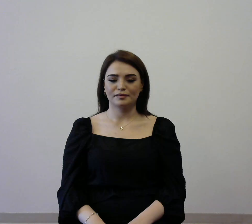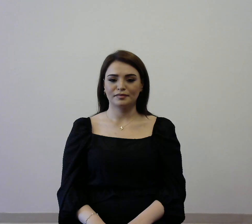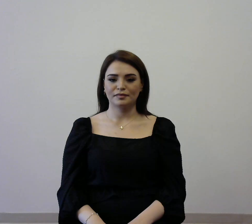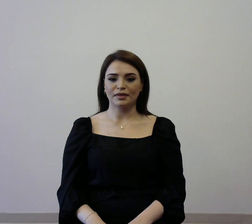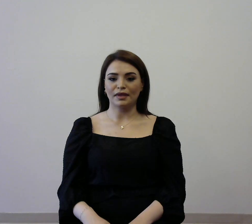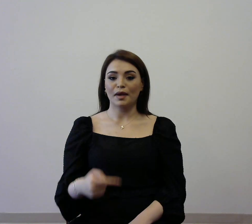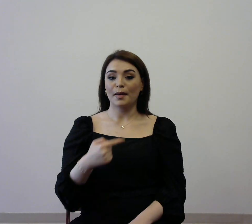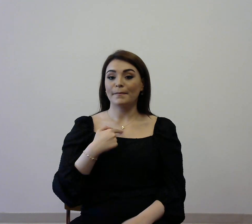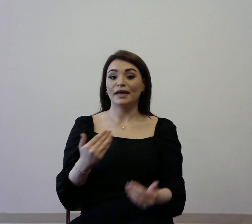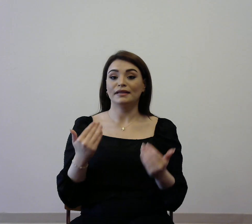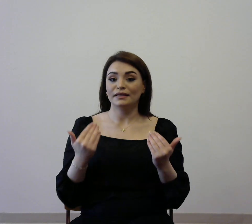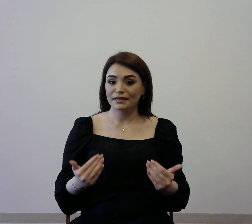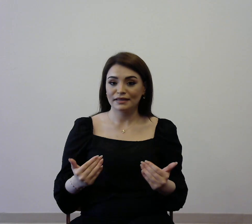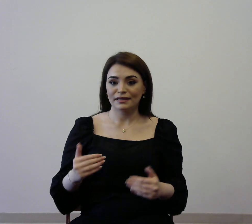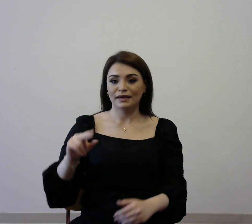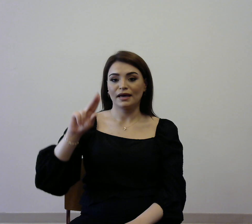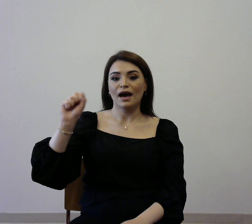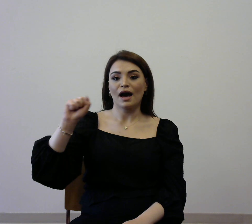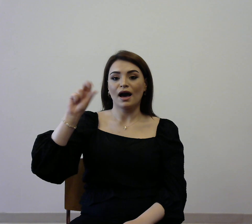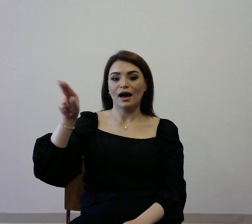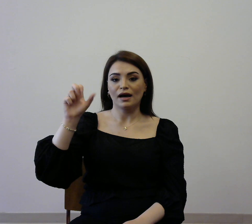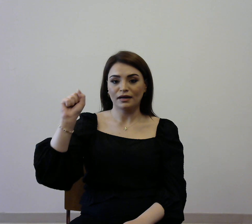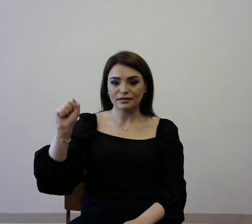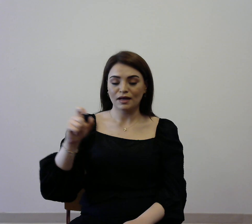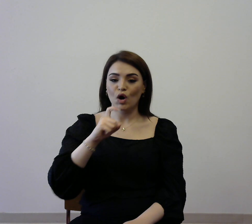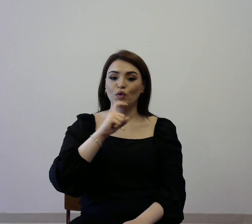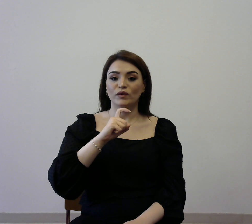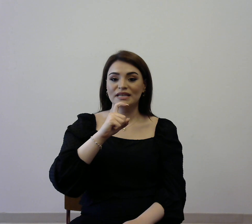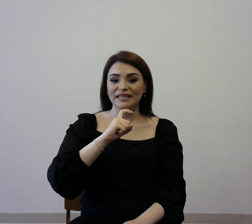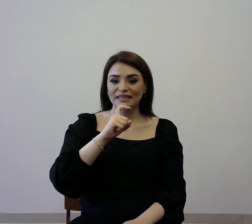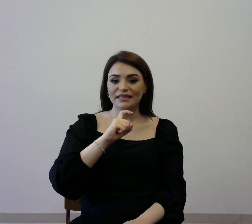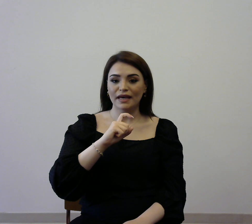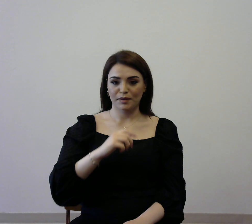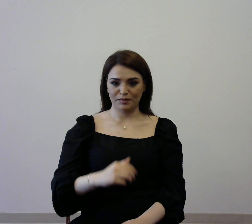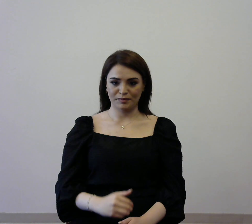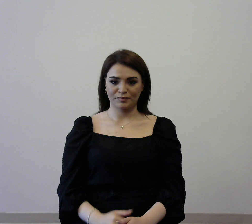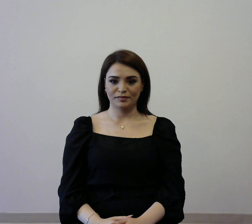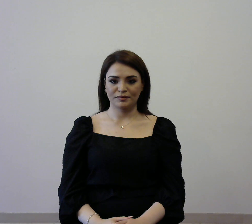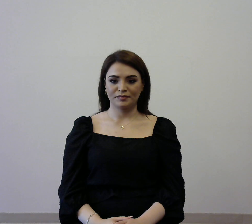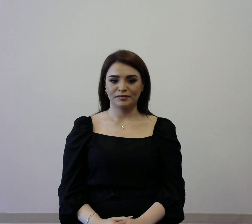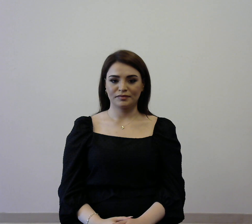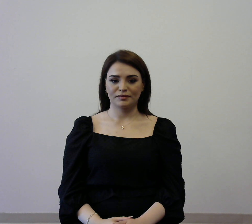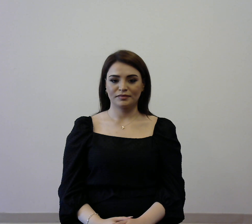Mən indi ADA universitetindəyəm